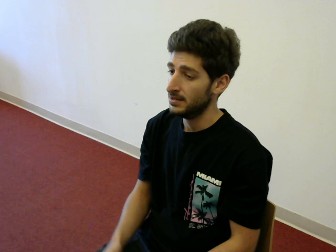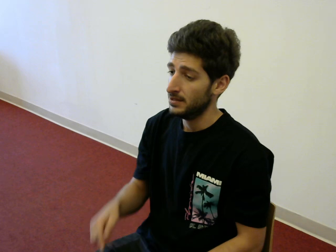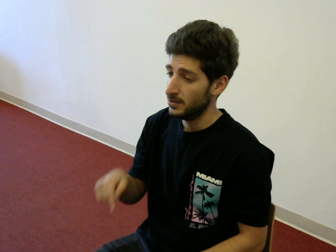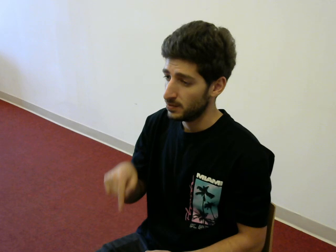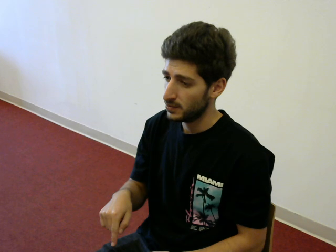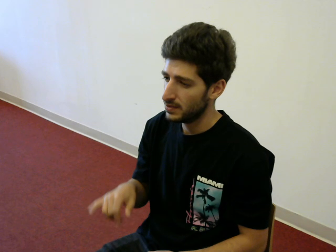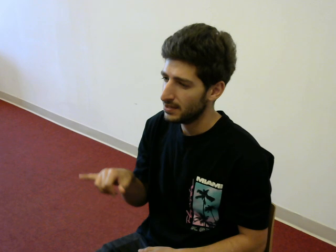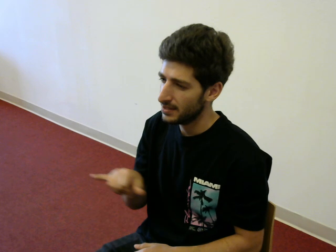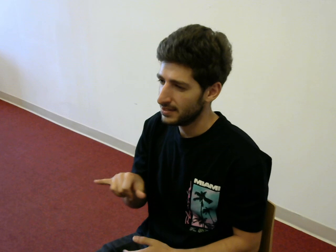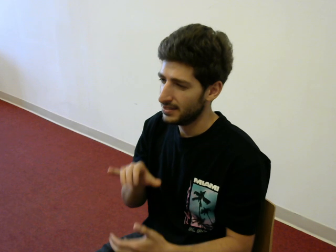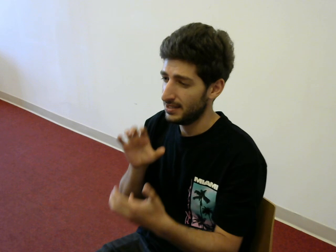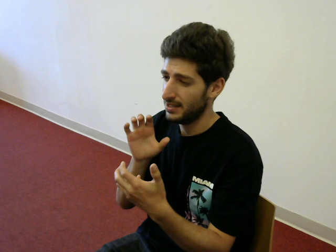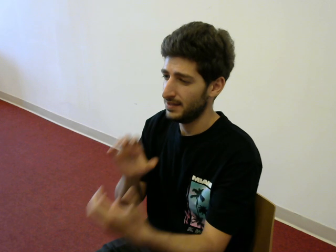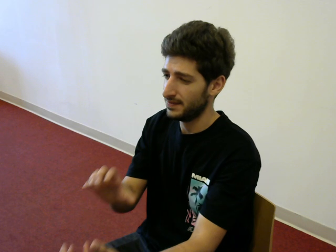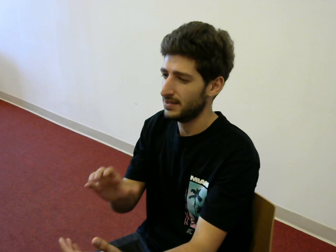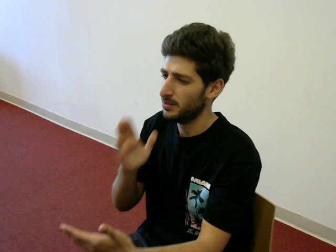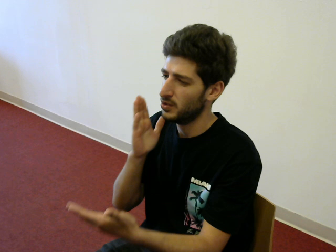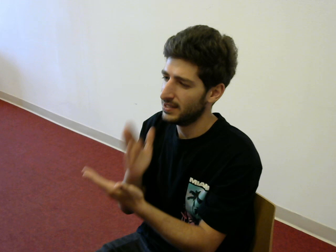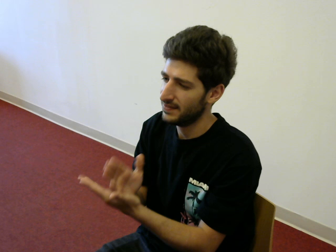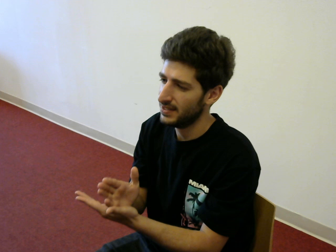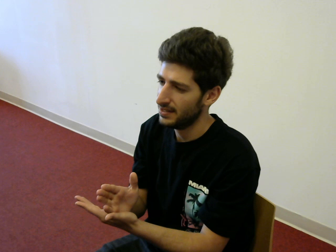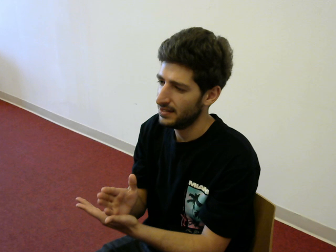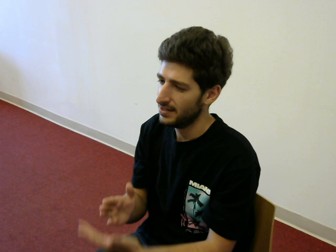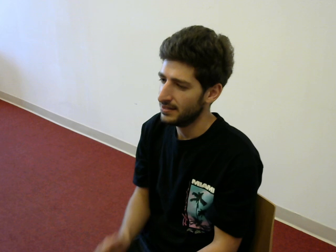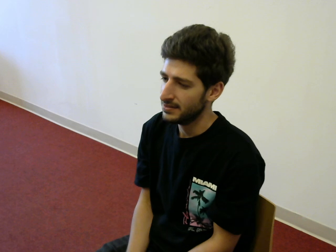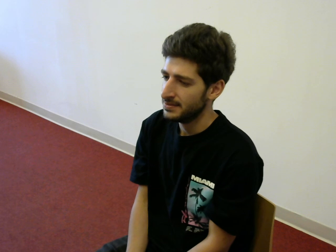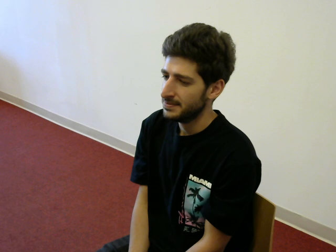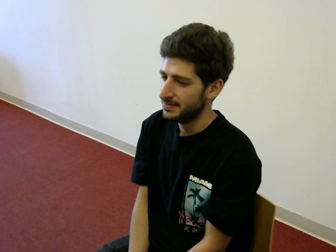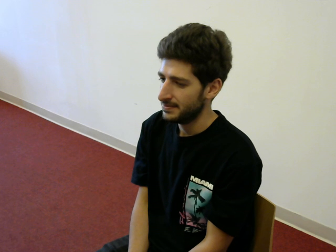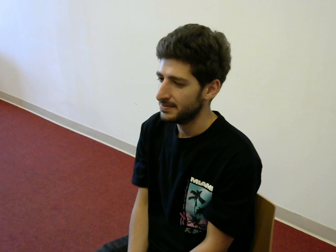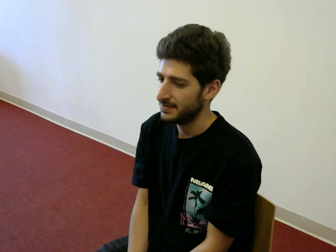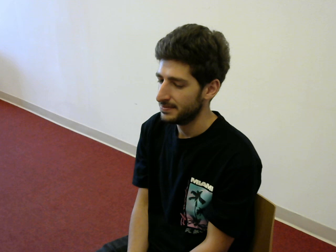Burda harda avtobus var?